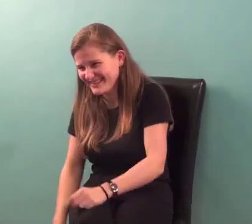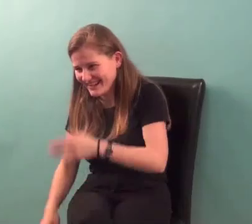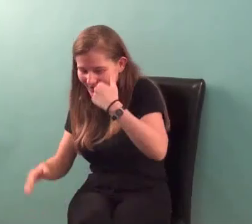Nie ma.